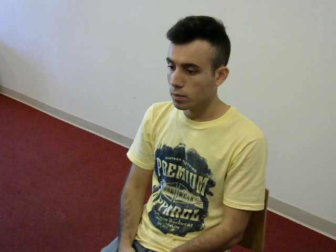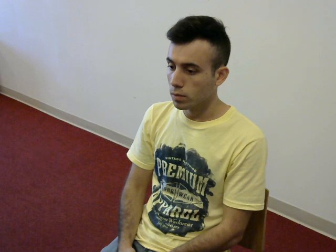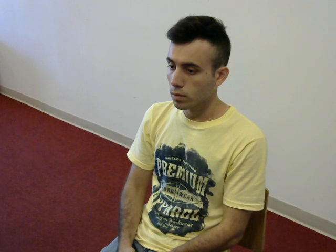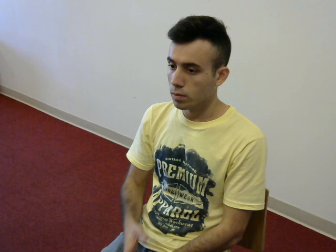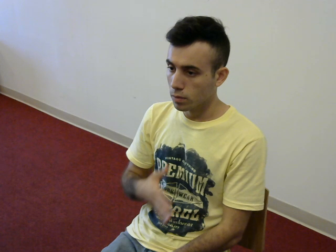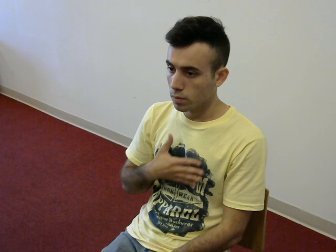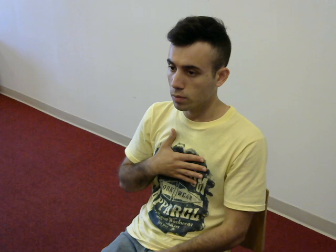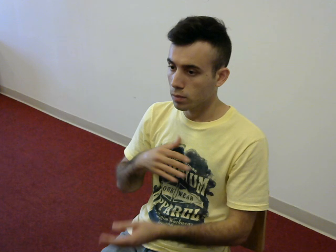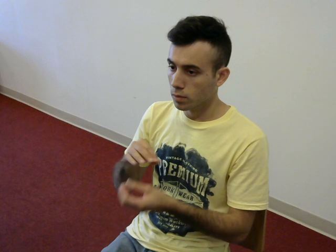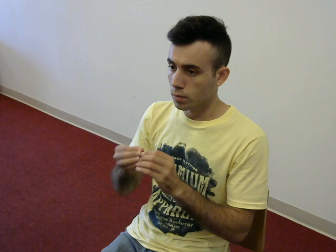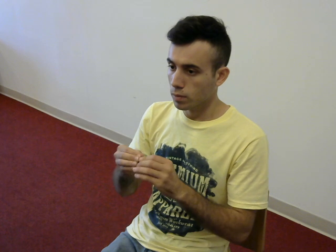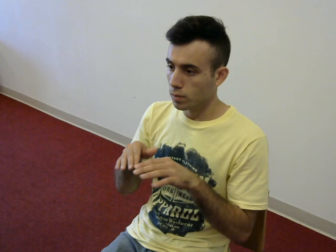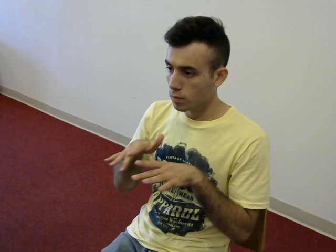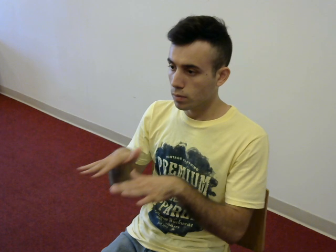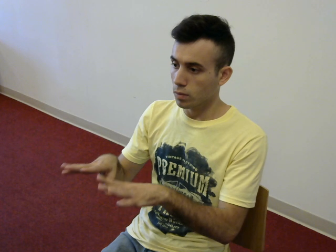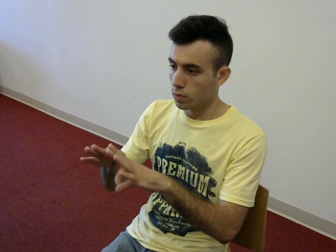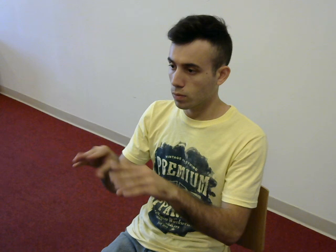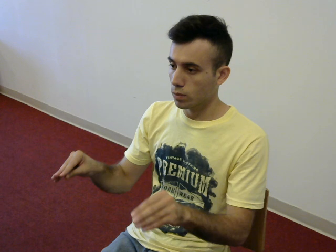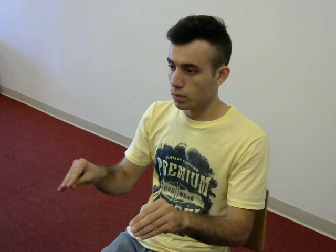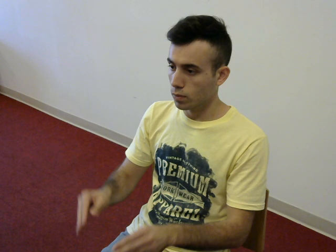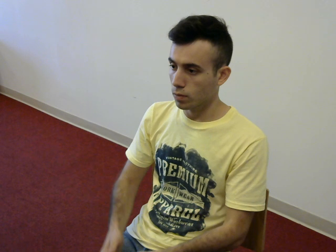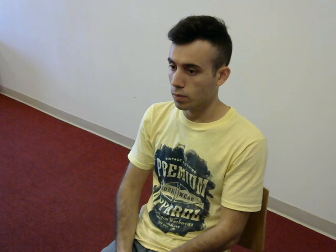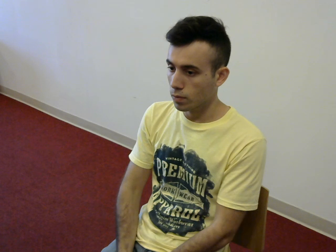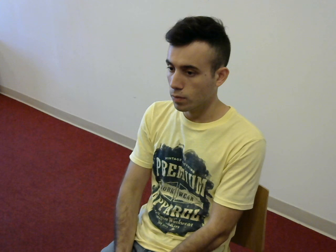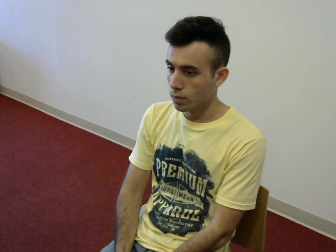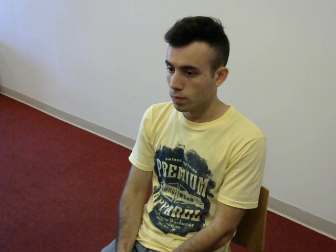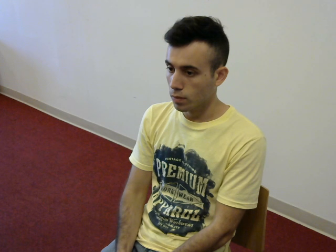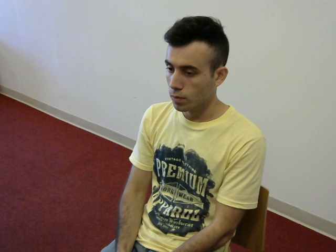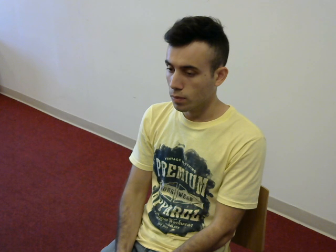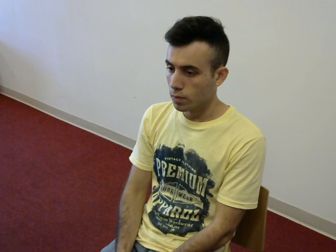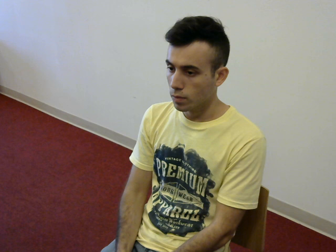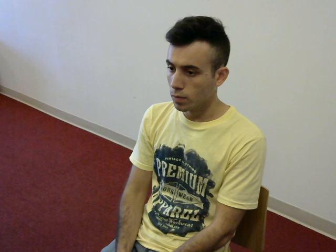Mənim problemim həll olundu